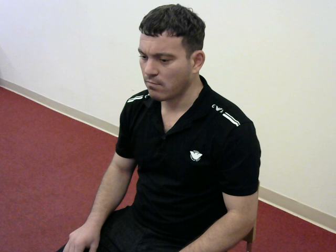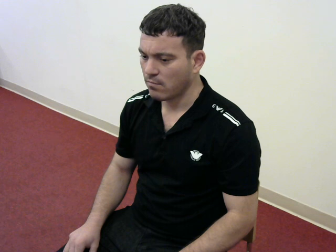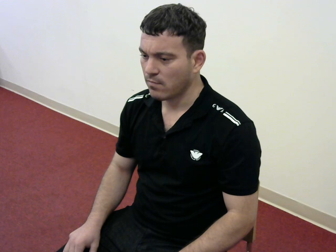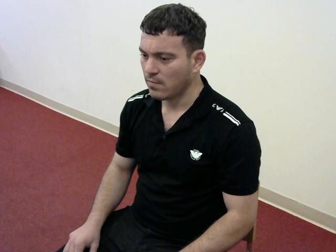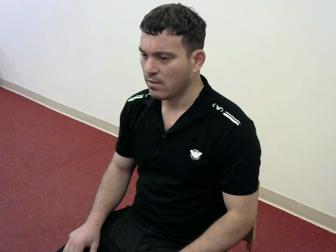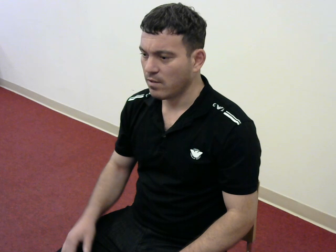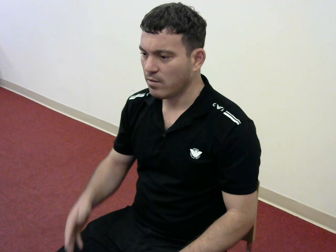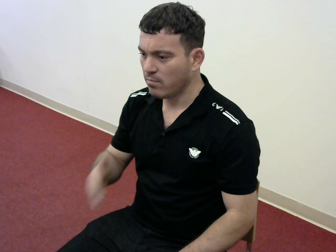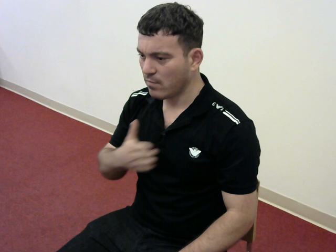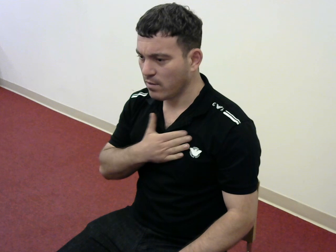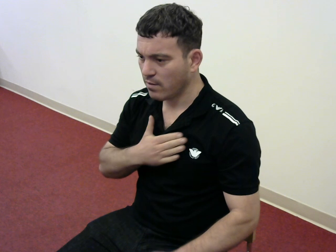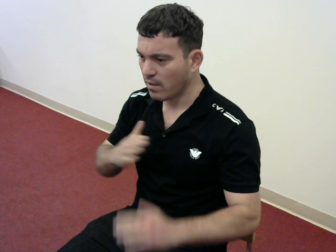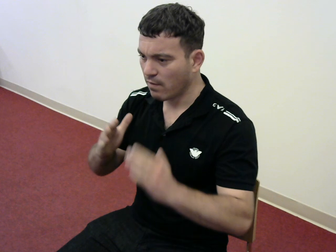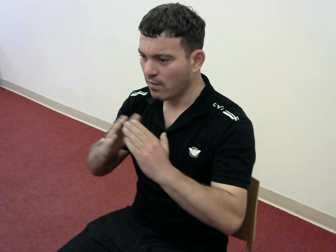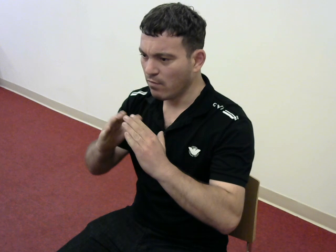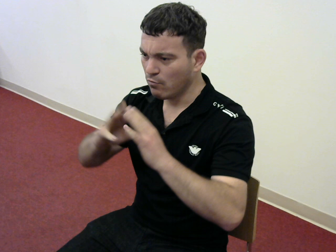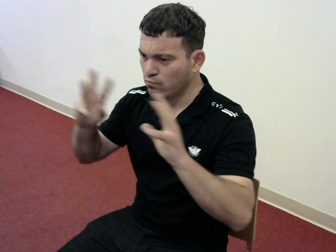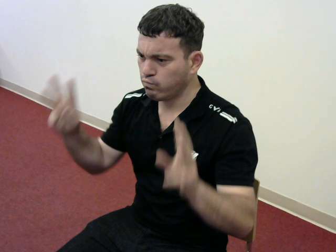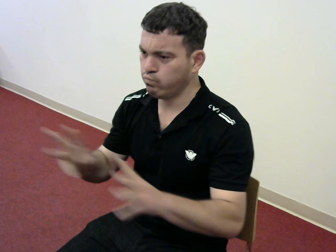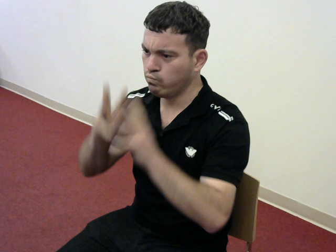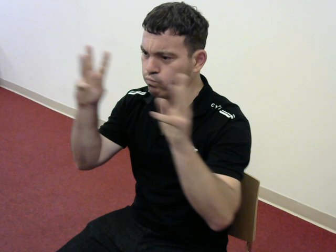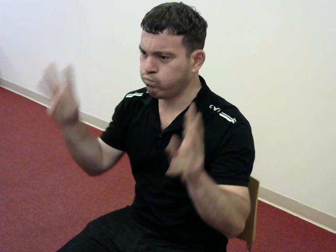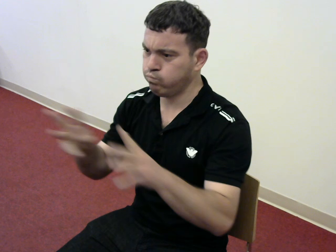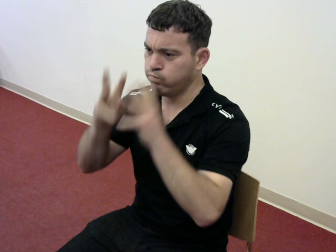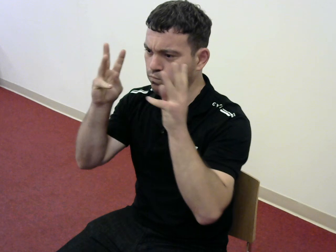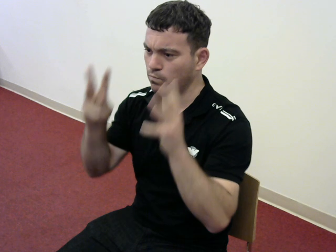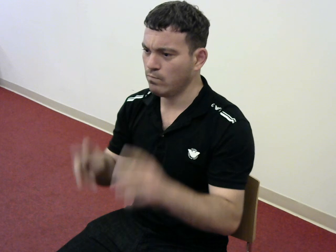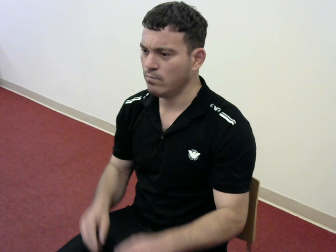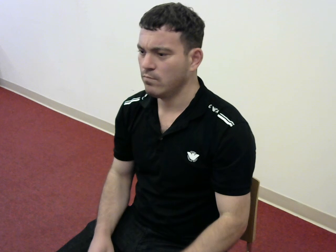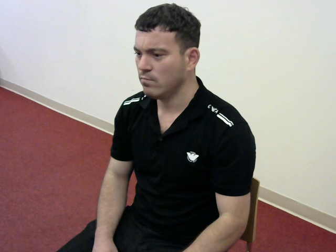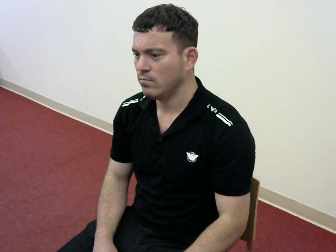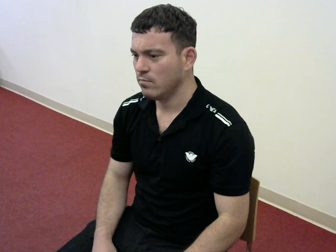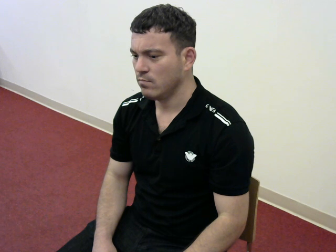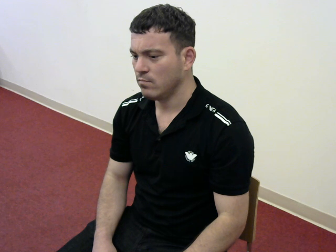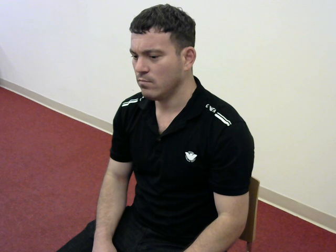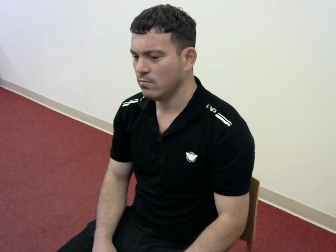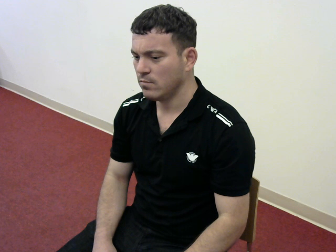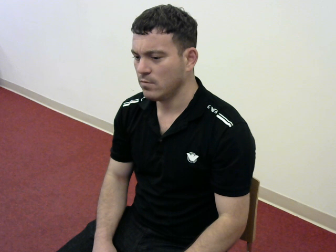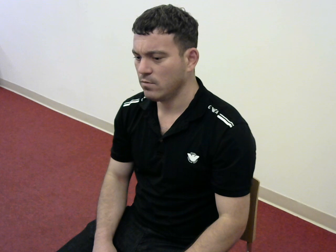Bizim evizim yanır